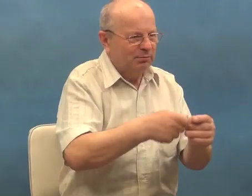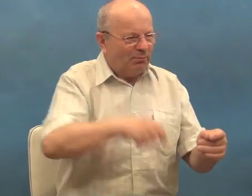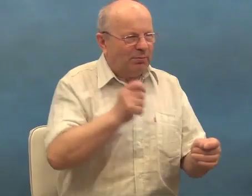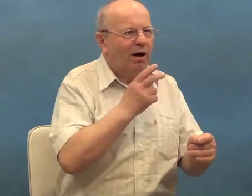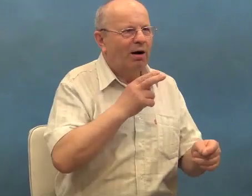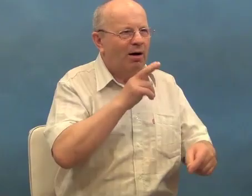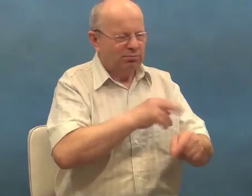Policjant dostał tą masą w nos.